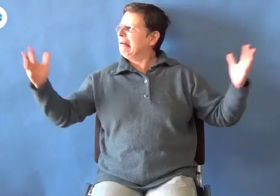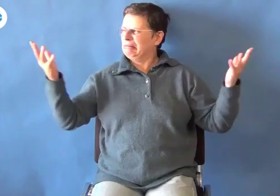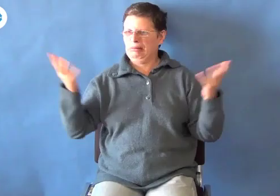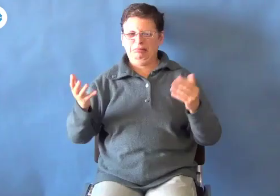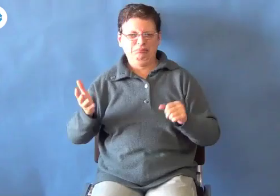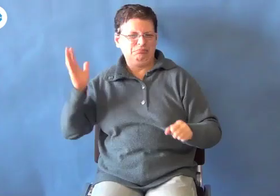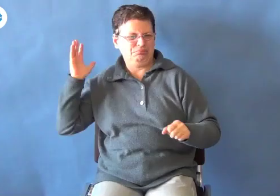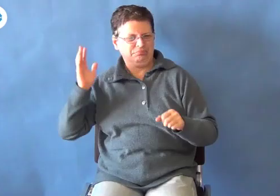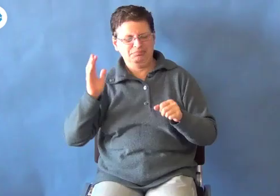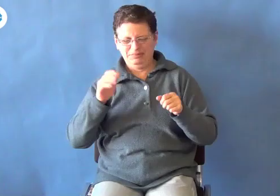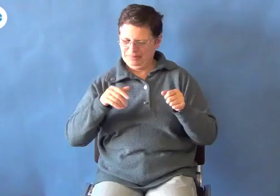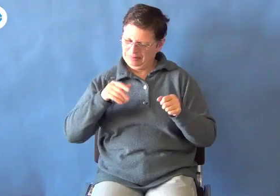A gdzie duży?